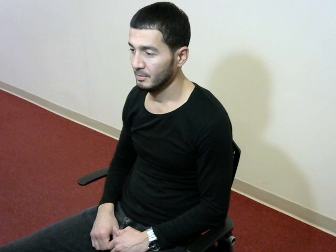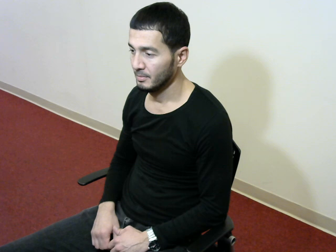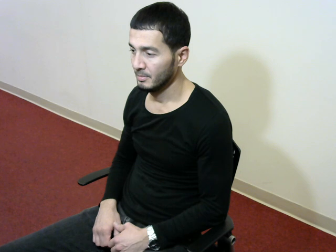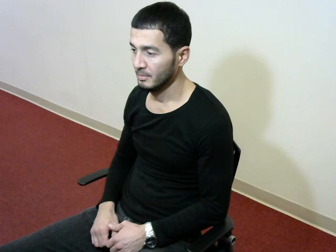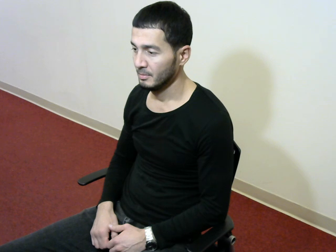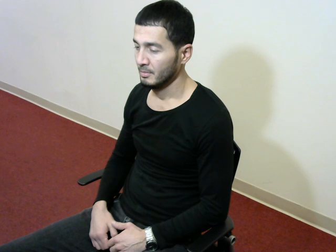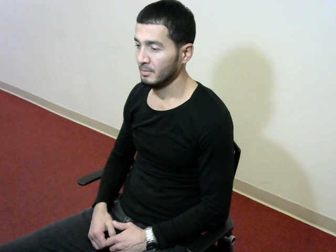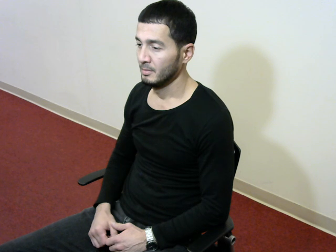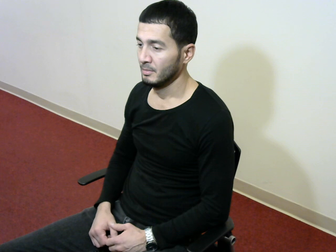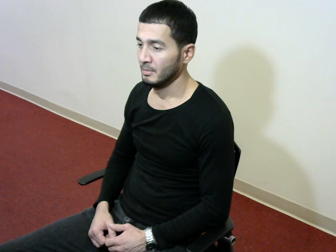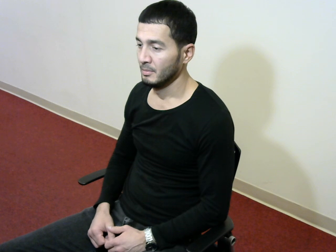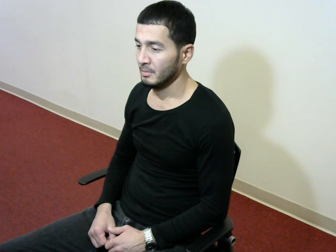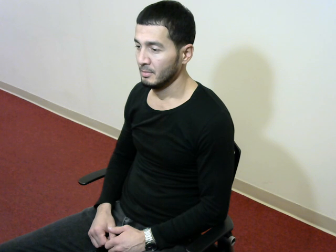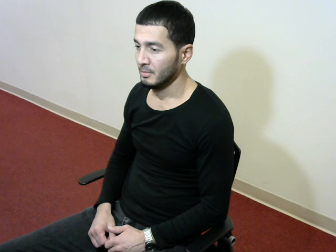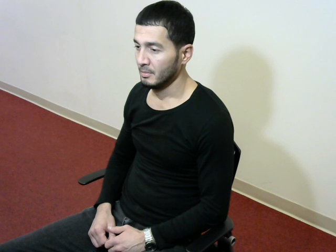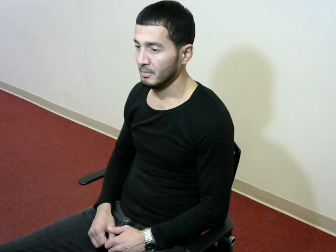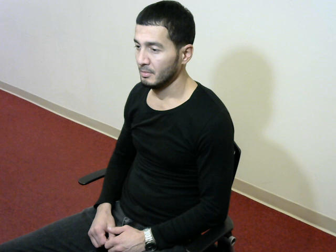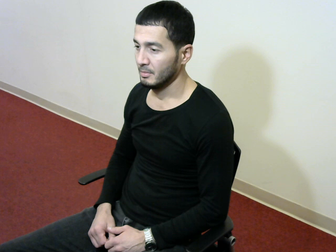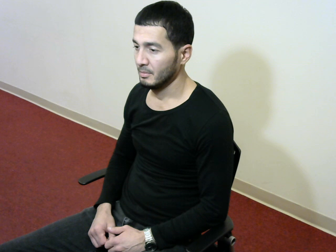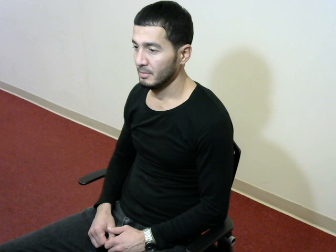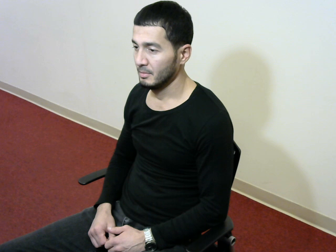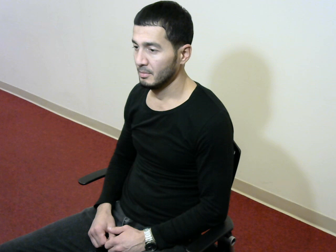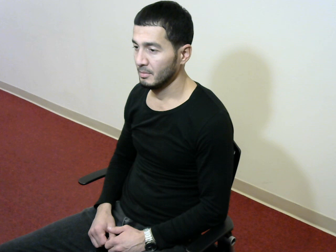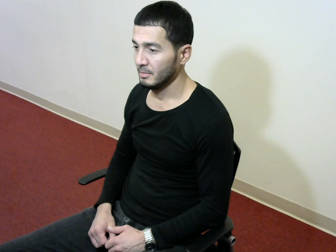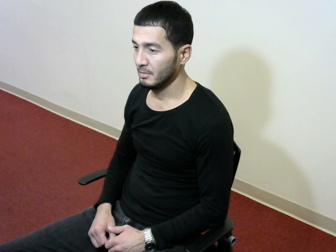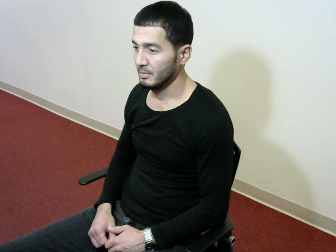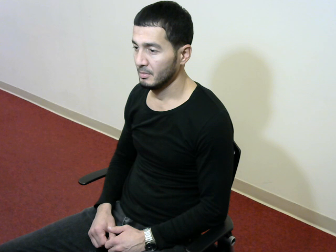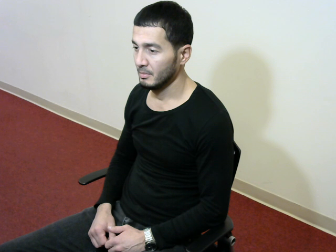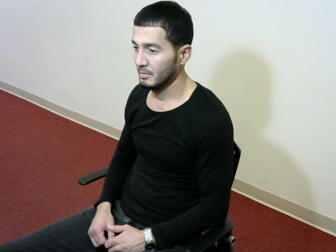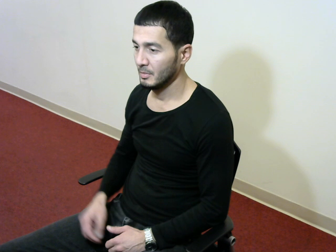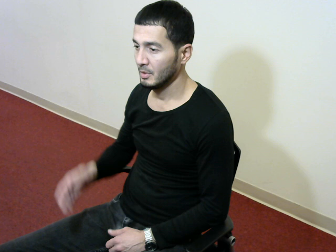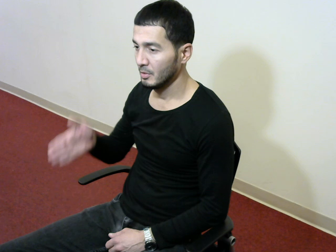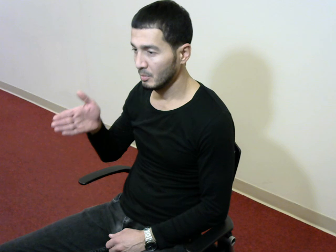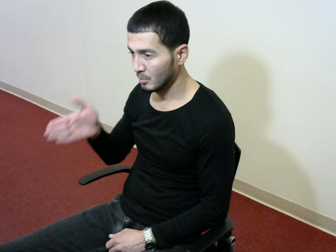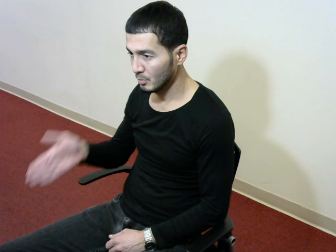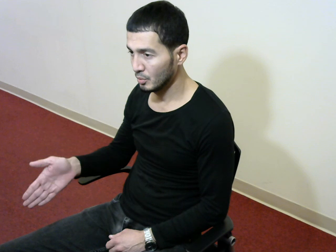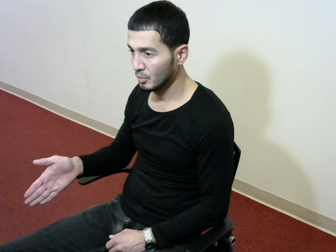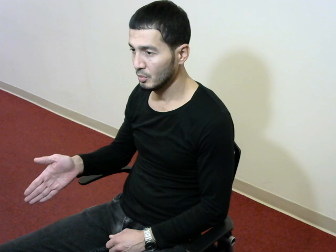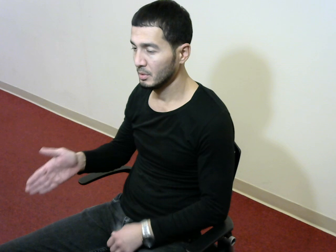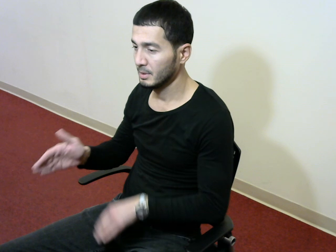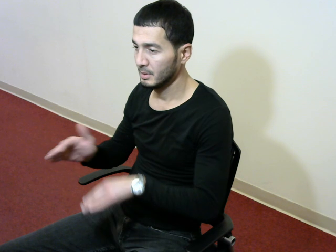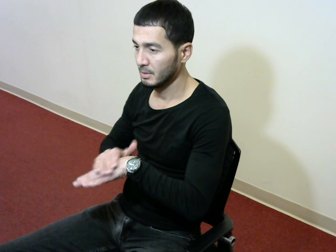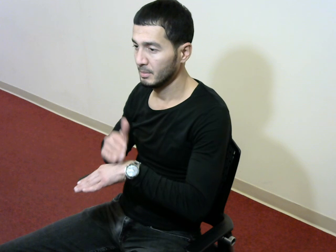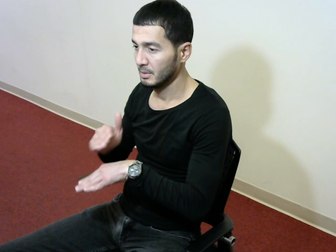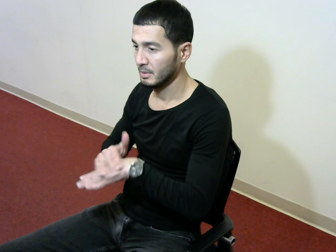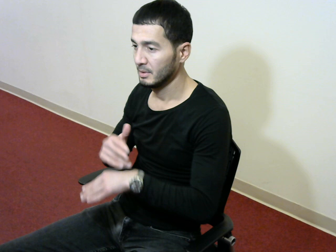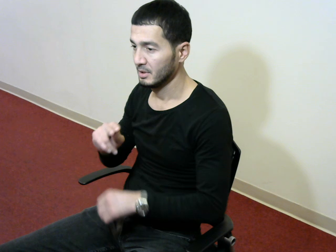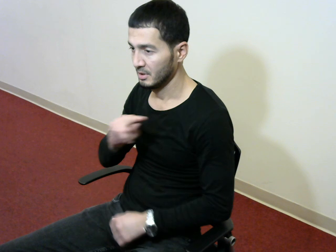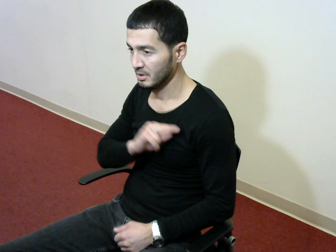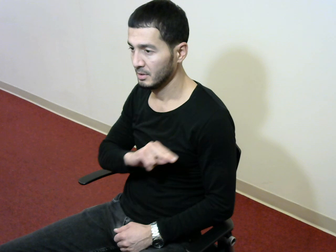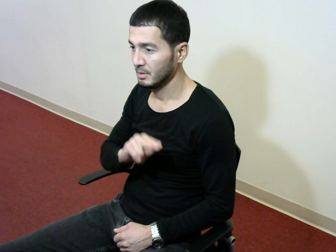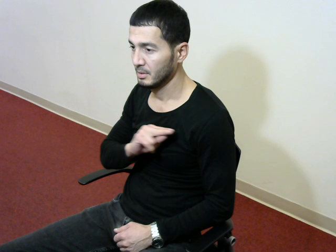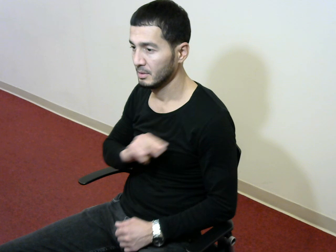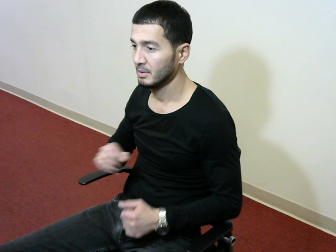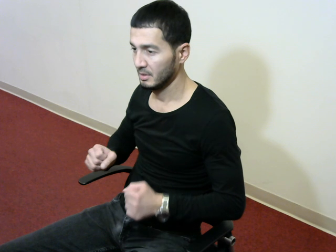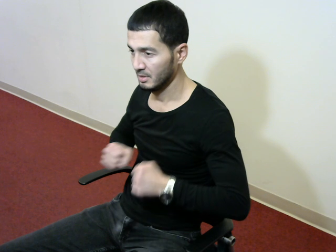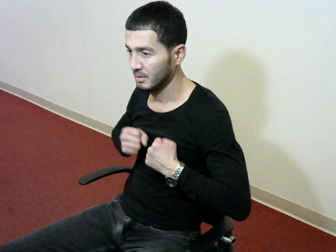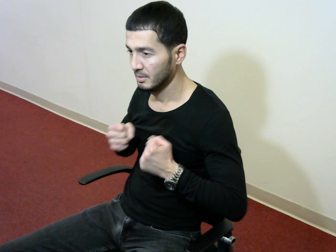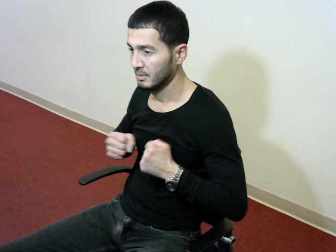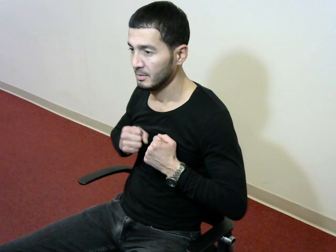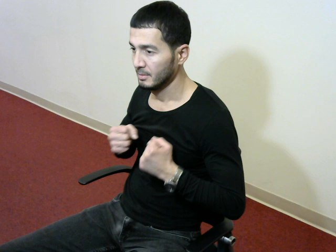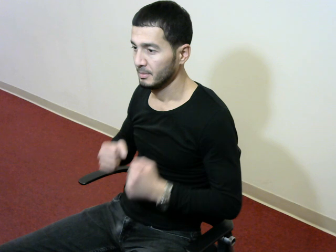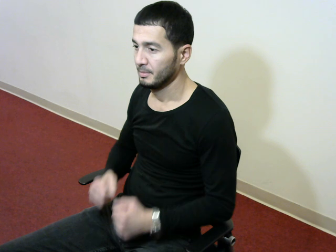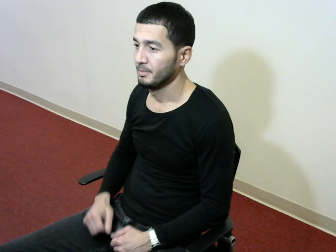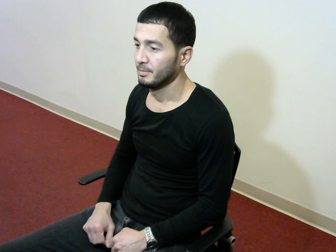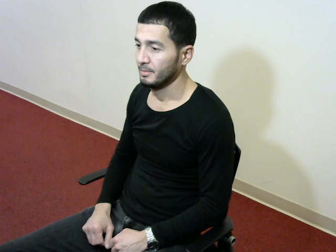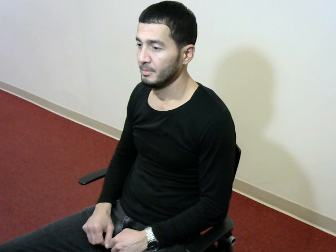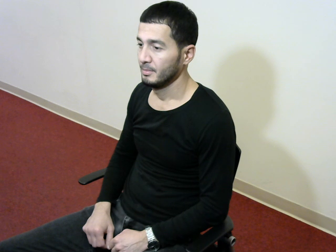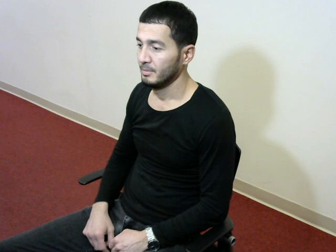Burda mehriban işçilər çalışır